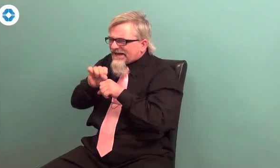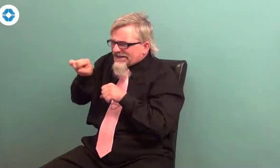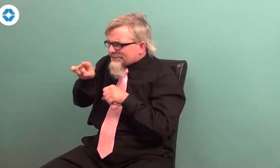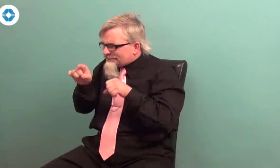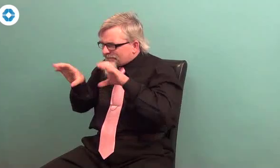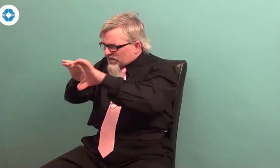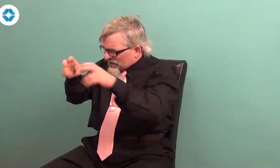Szuka w przewróconym pniu drzewa.